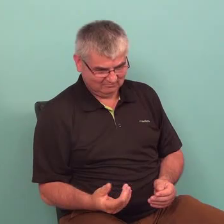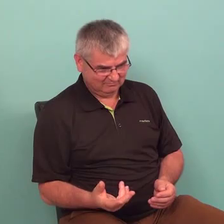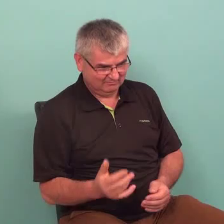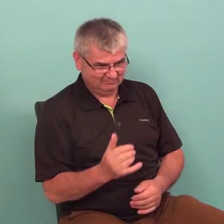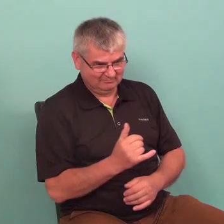Zastanawiające.